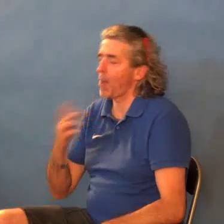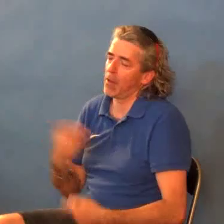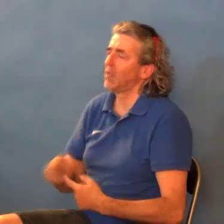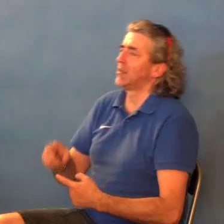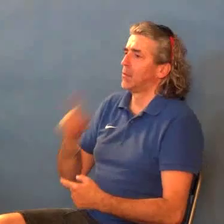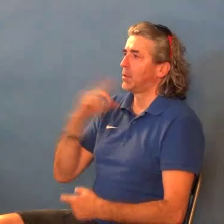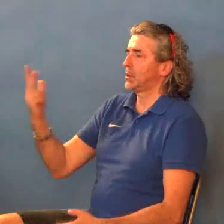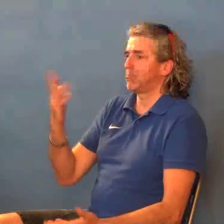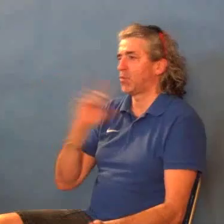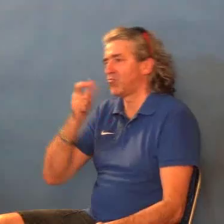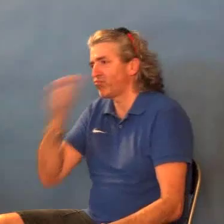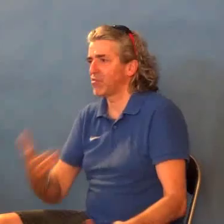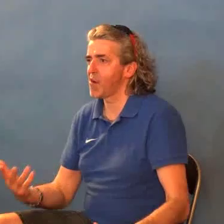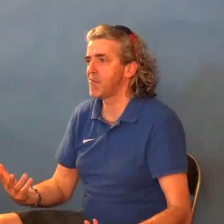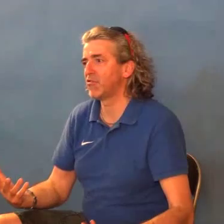Podeszło trzech chłopców, łobuzów, do niego.